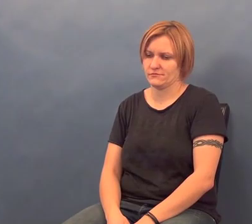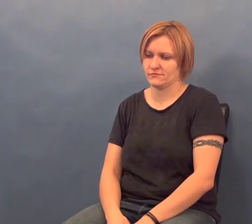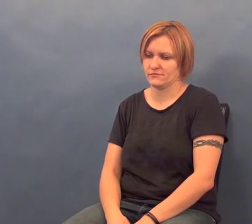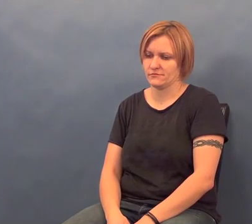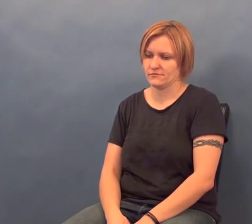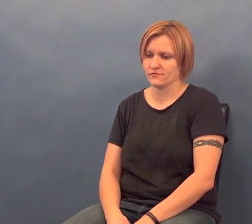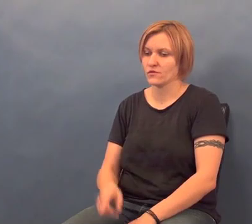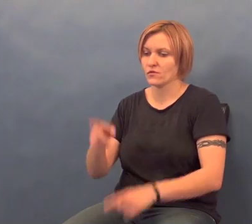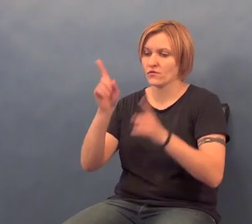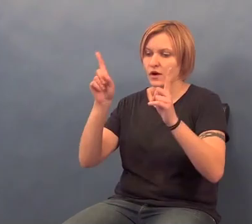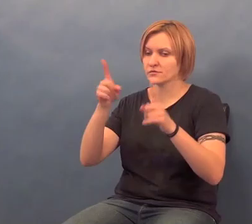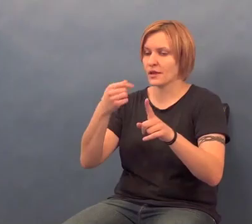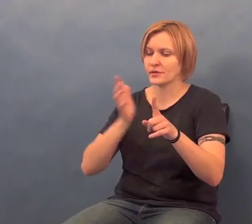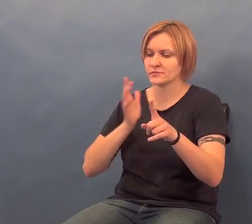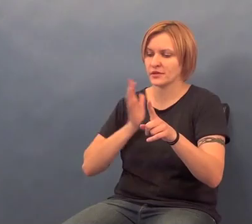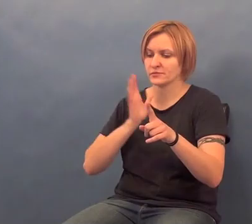Uwaga niebezpieczeństwo, można.